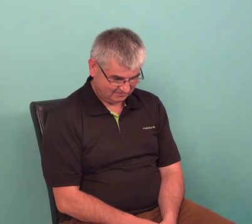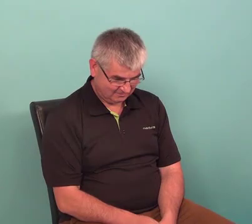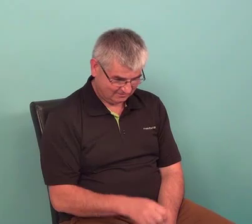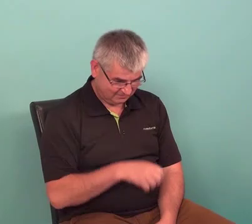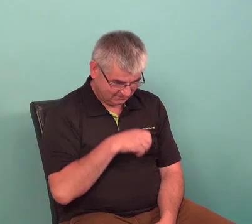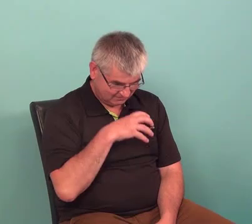Zadowolona.